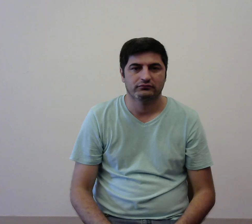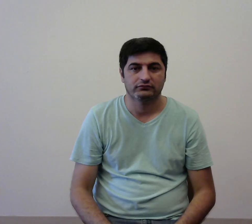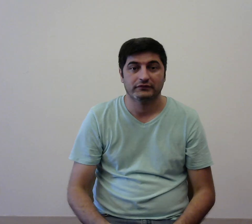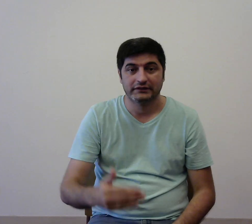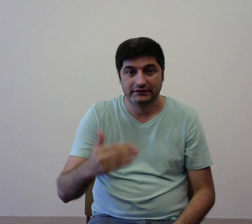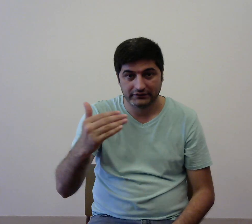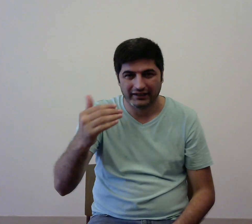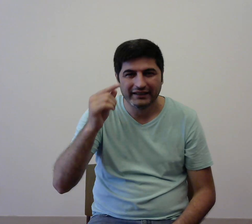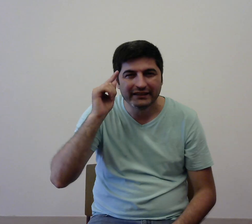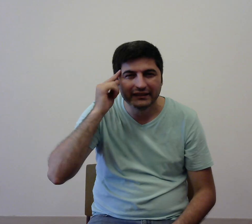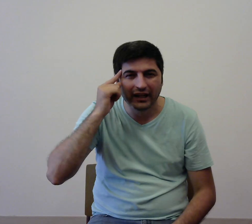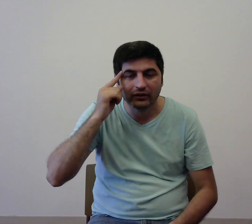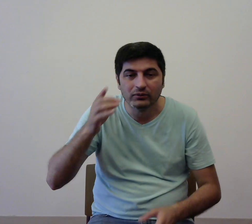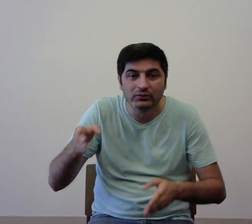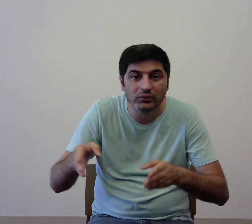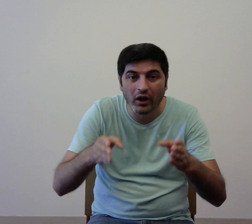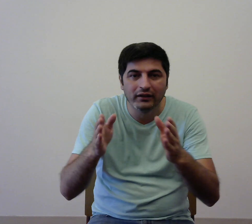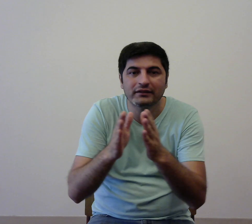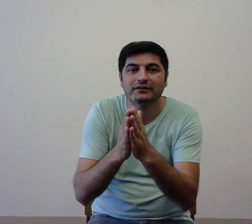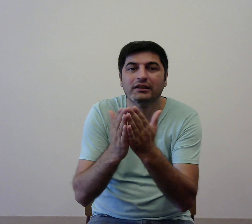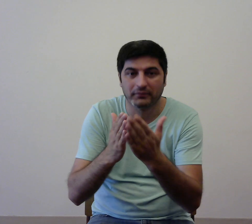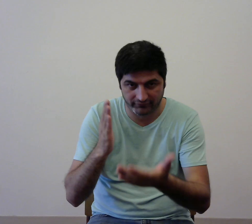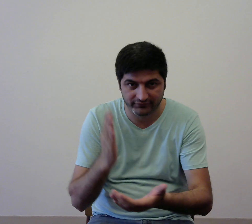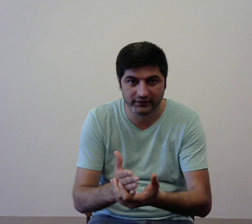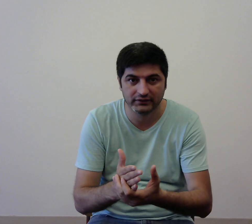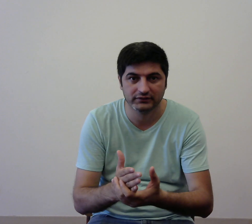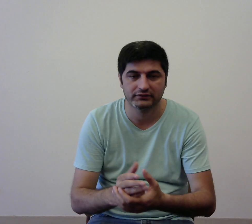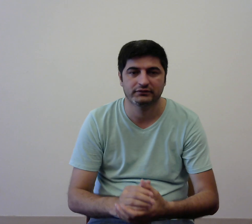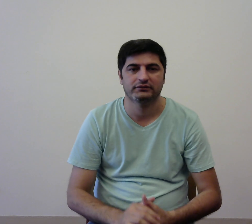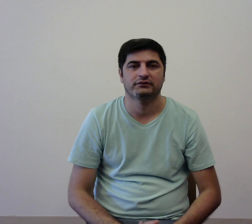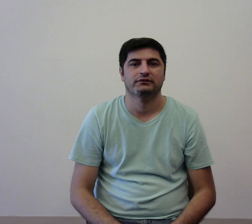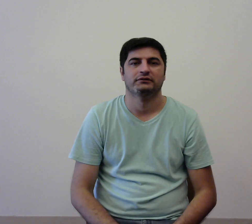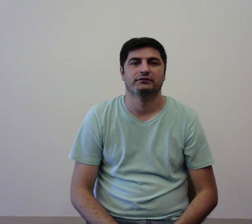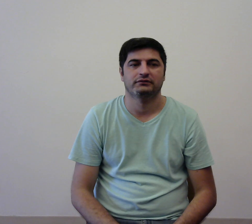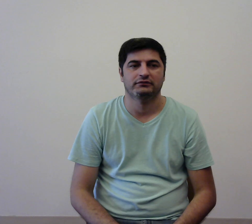Sizdə "Dəli Kür" kitabı var?